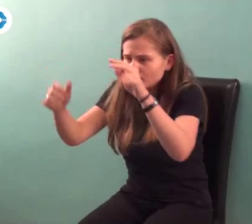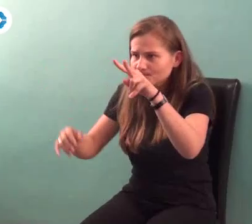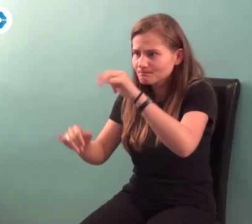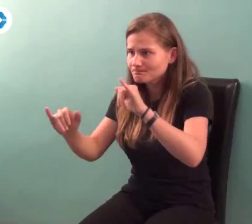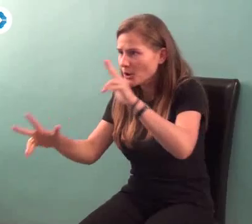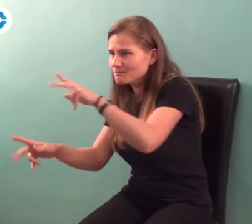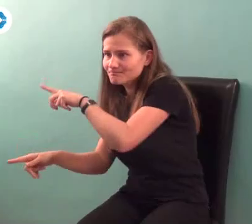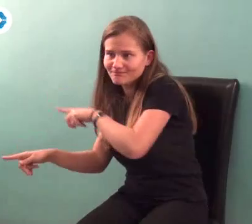Zastanawia się kto to zrobił.